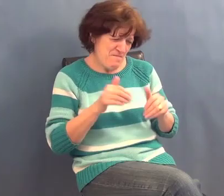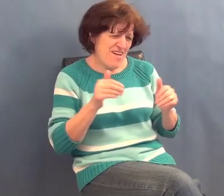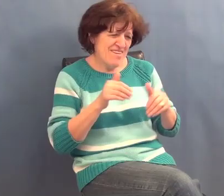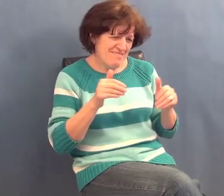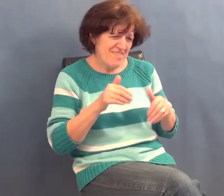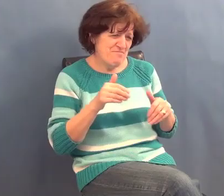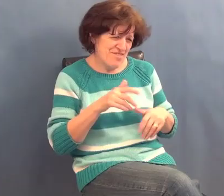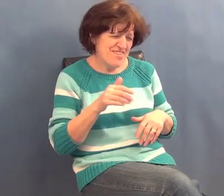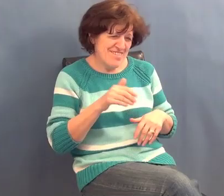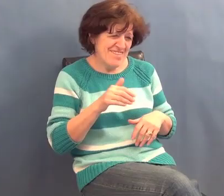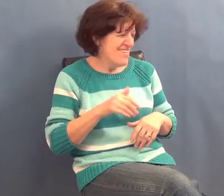Może.